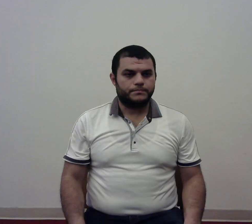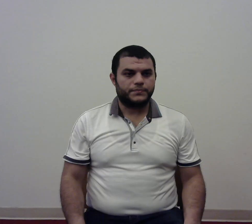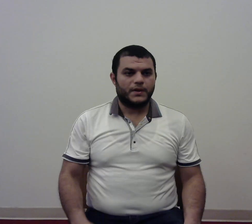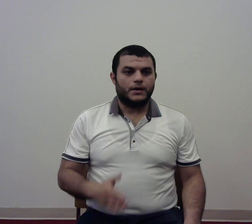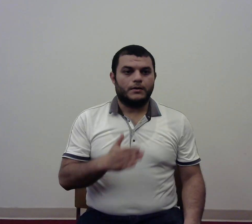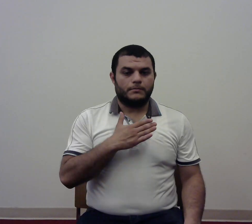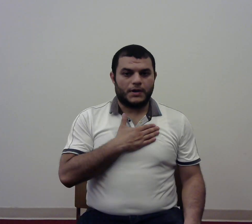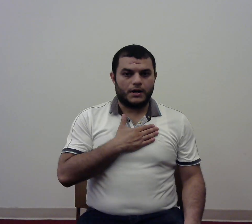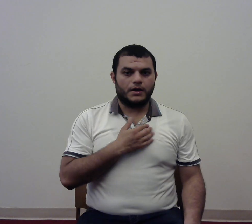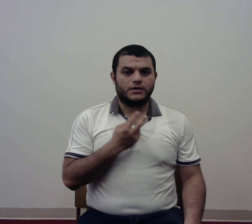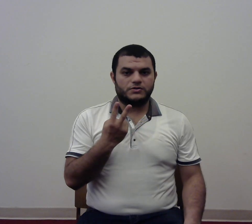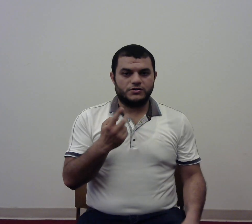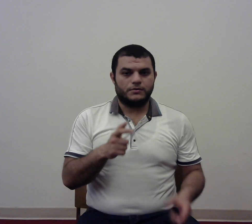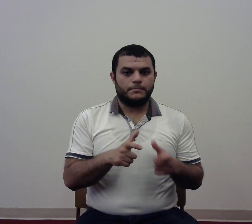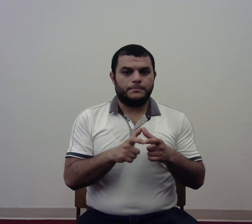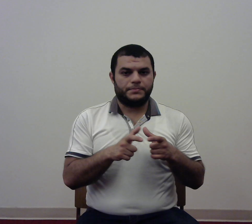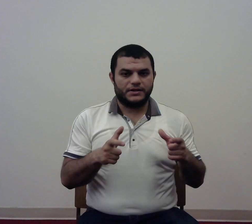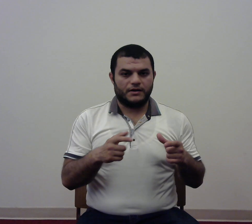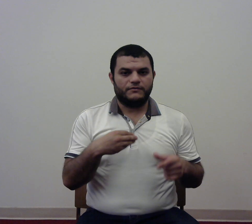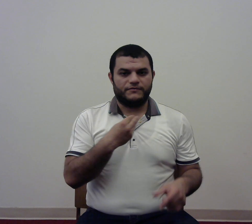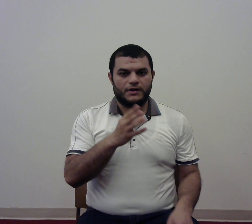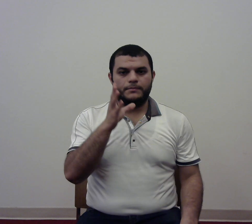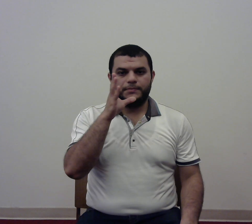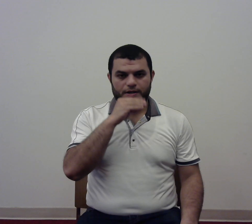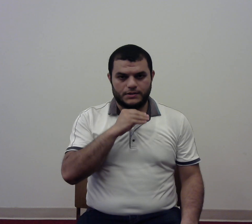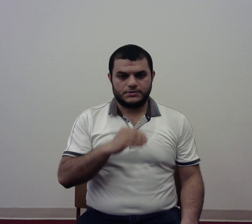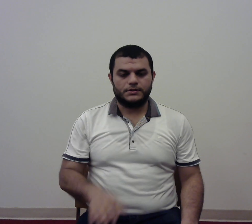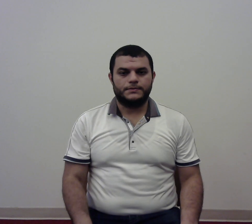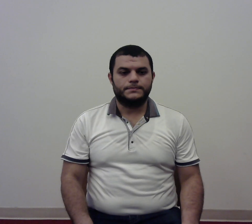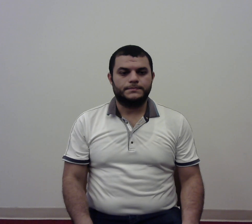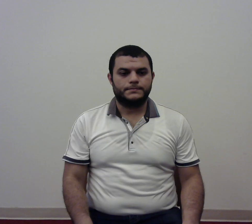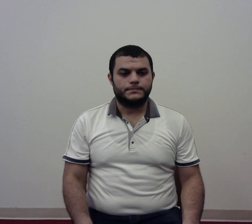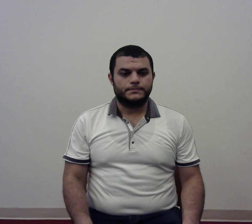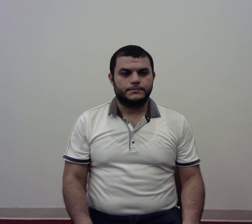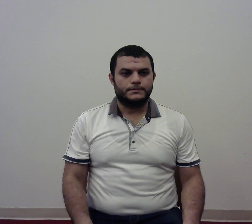Mənə 2 bilet verə bilərsinizmi?